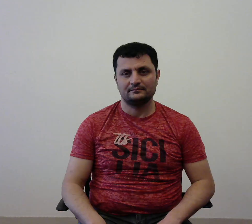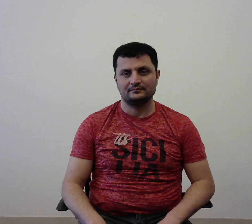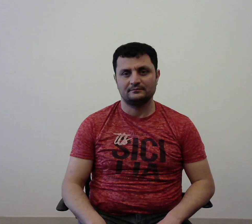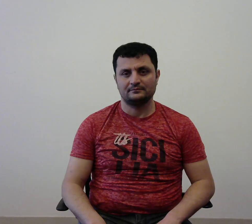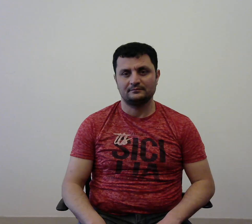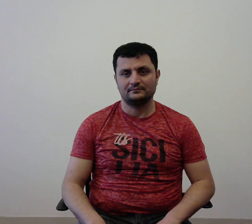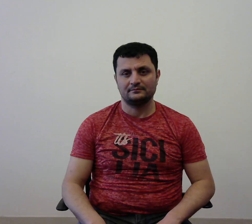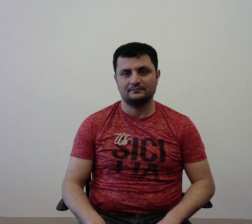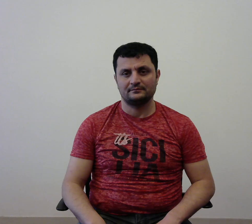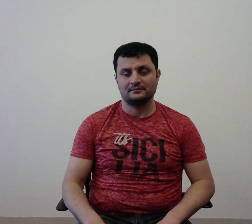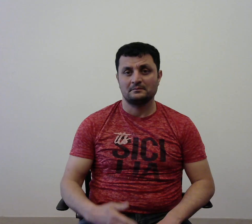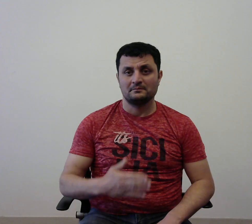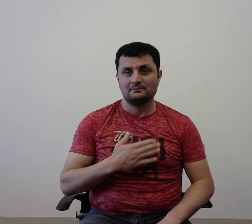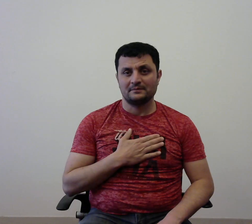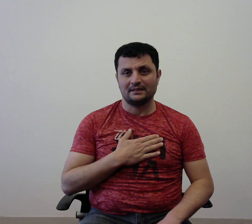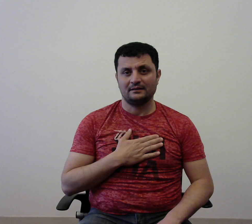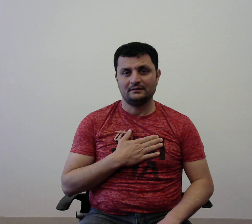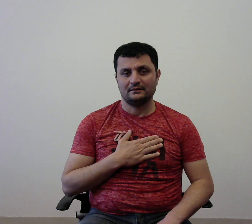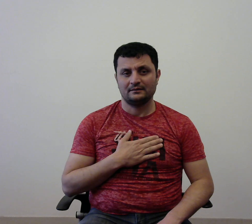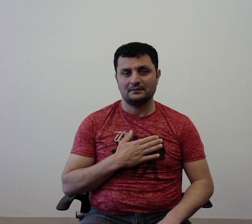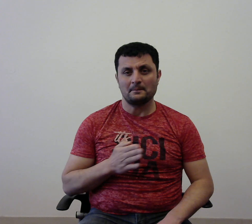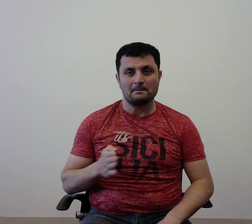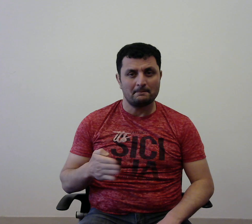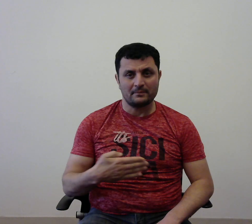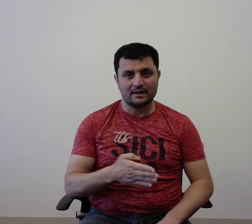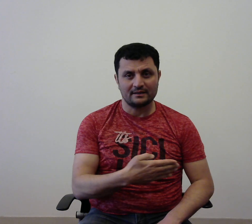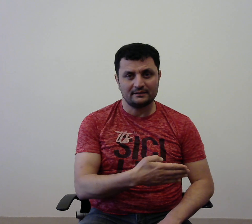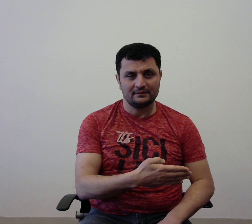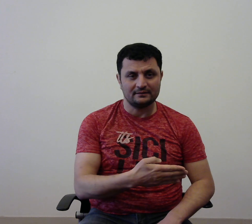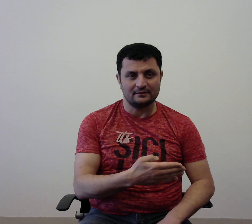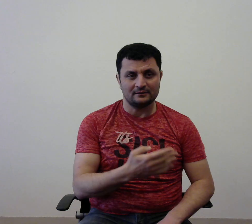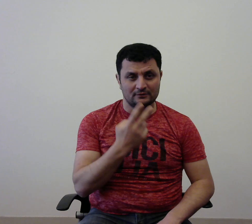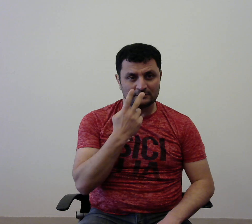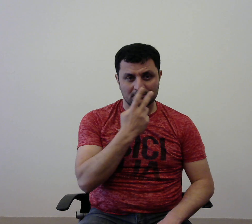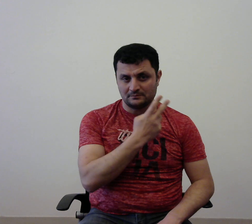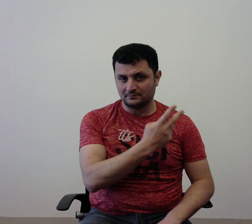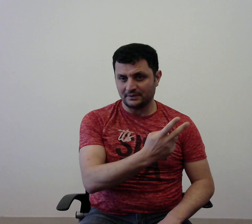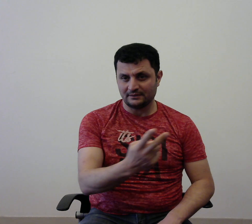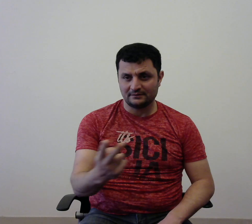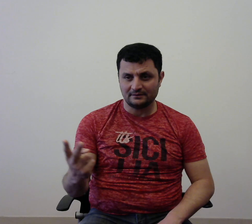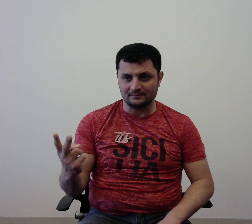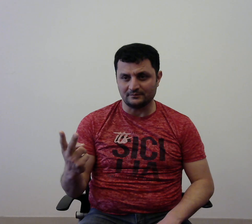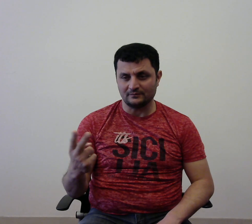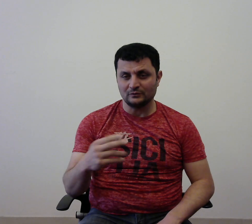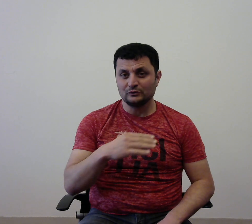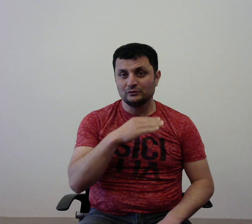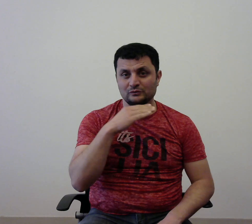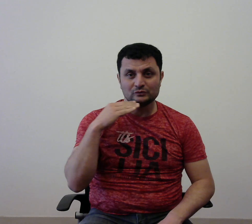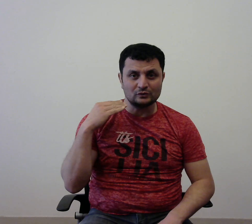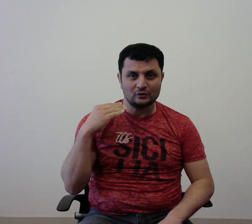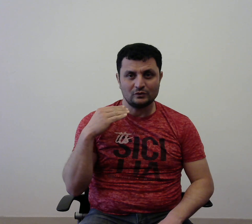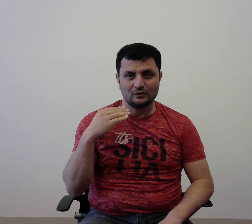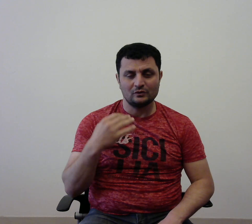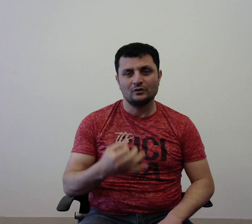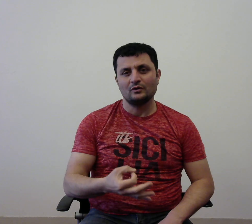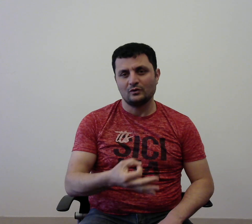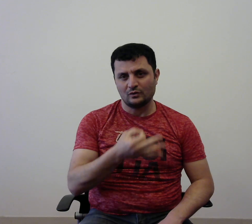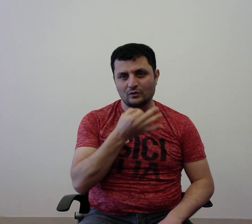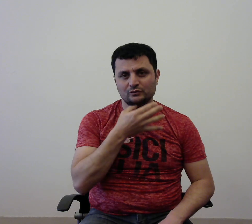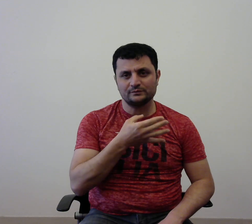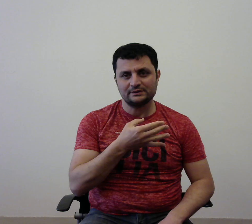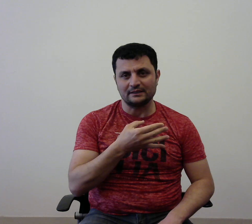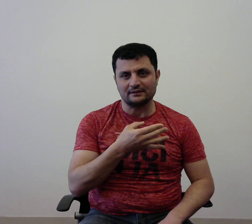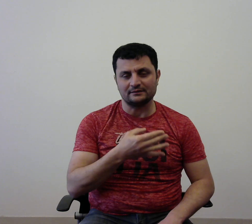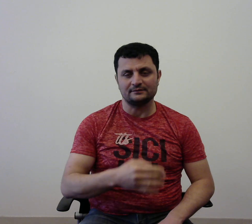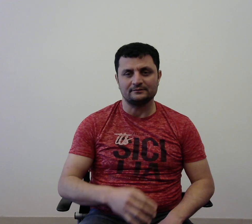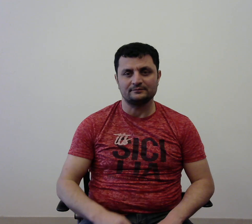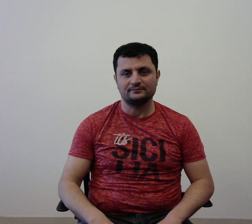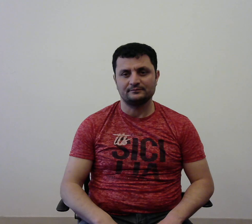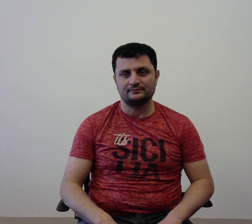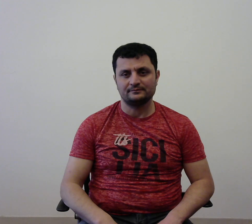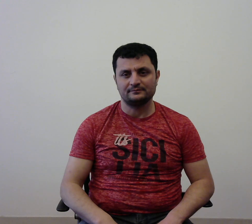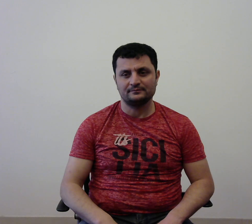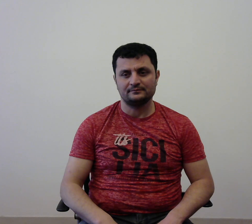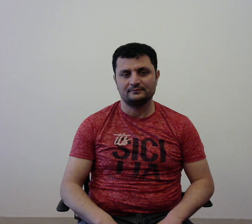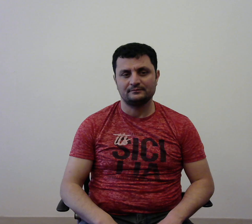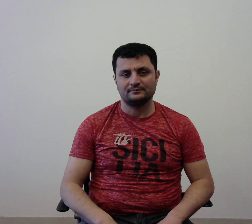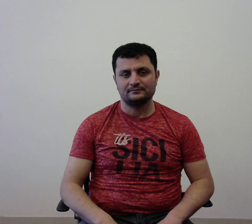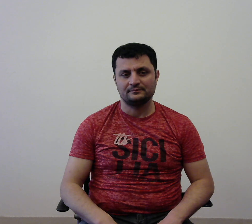Mənim balıqlara baxmaqdan çox xoşum gəlir